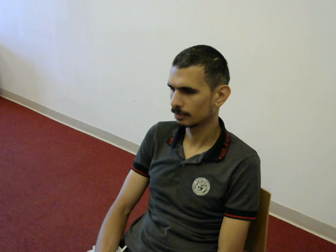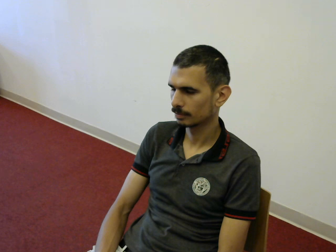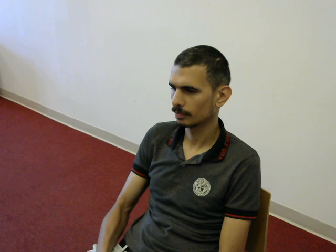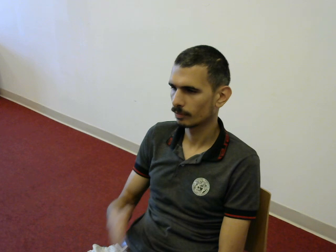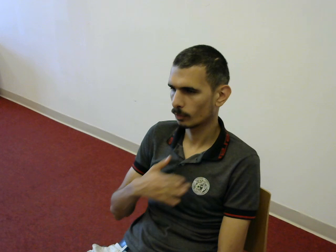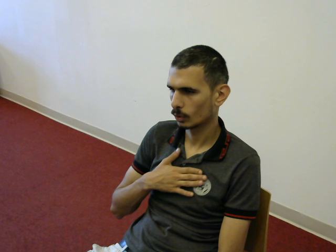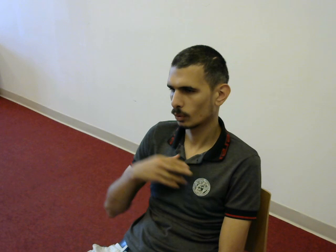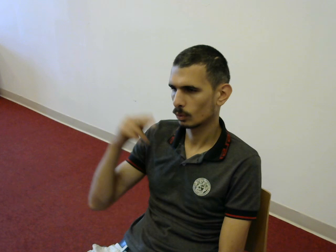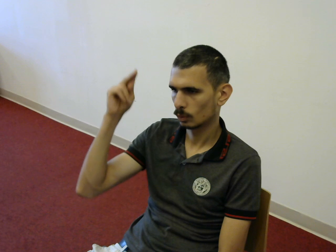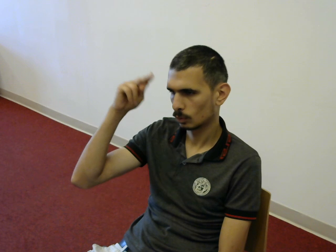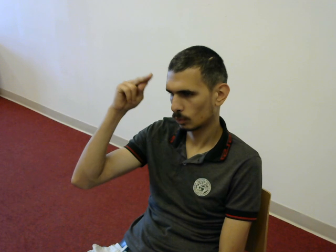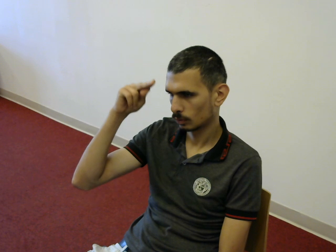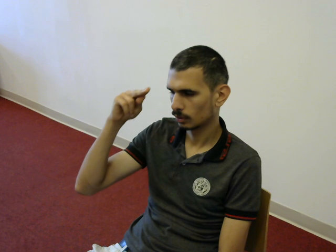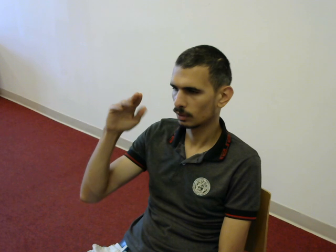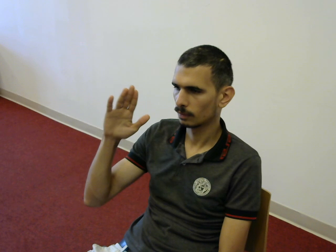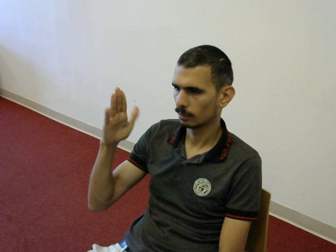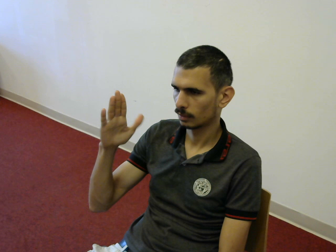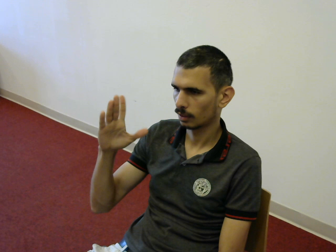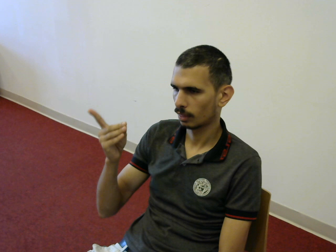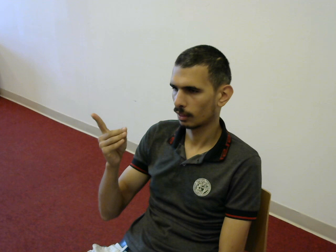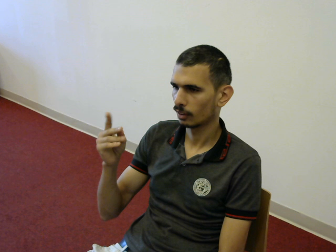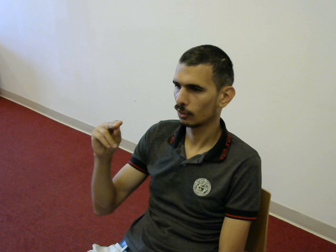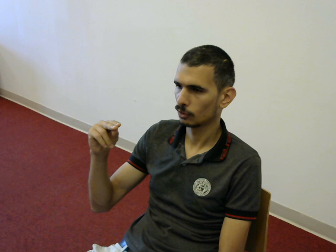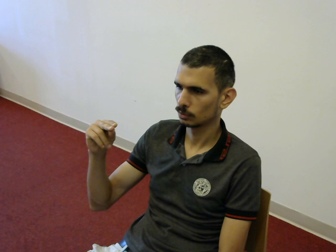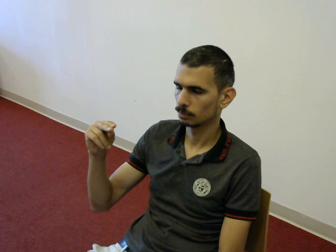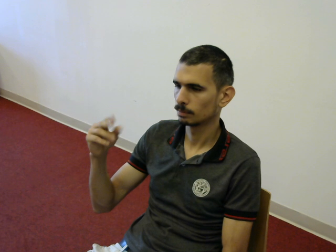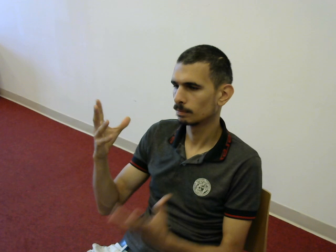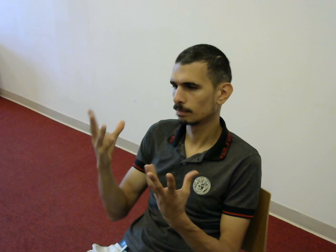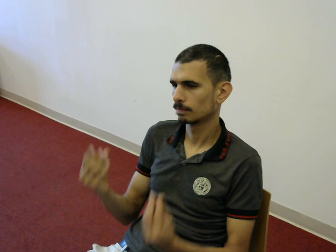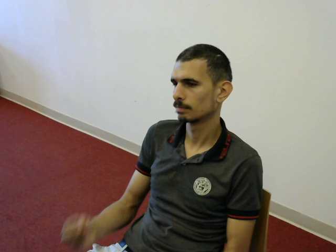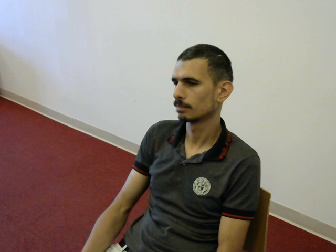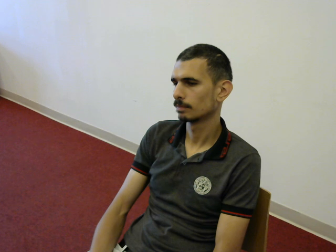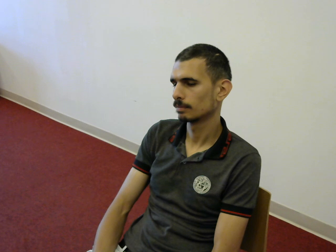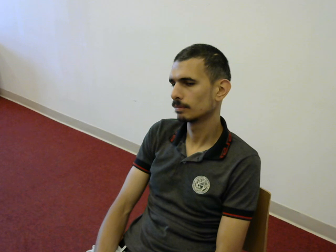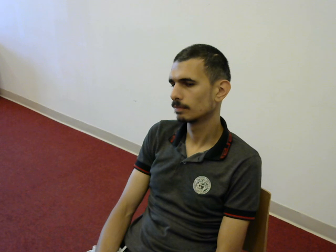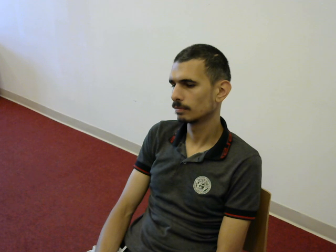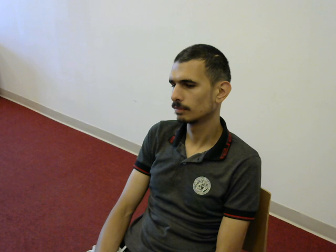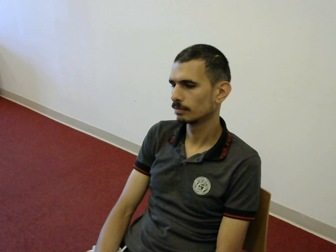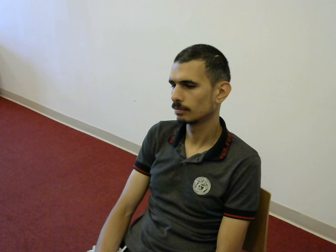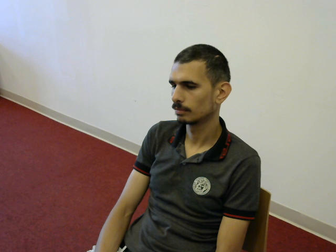Mənim dərslərim 2-ci və 4-cü günlərdir